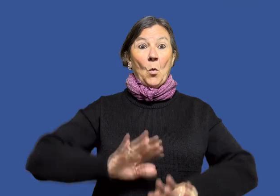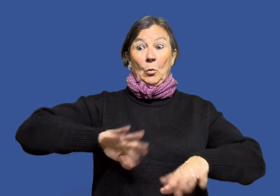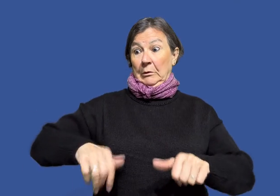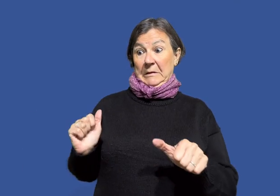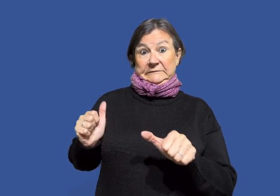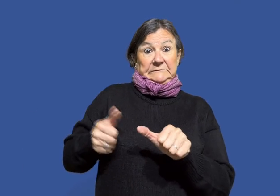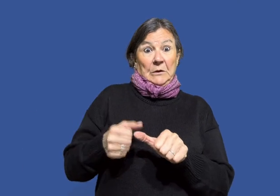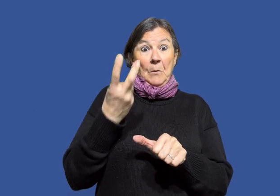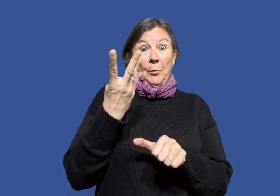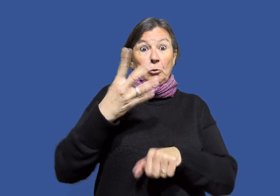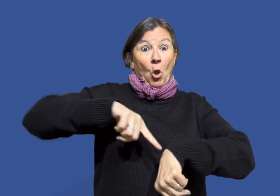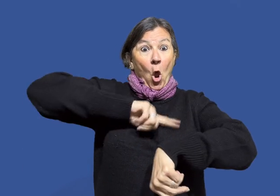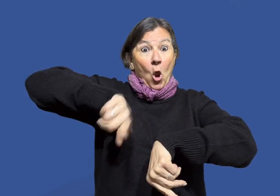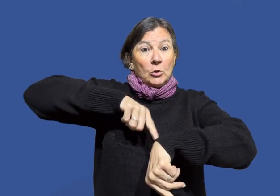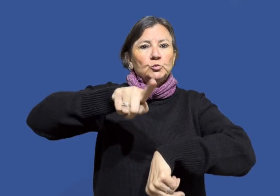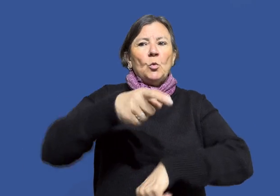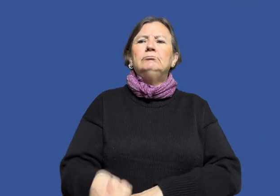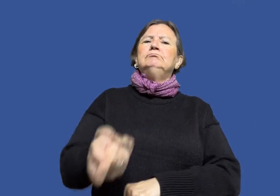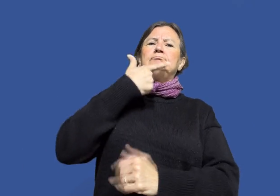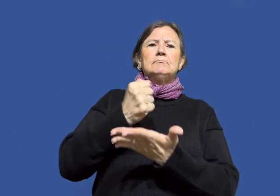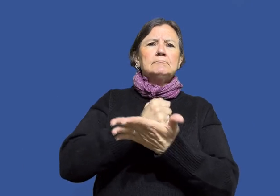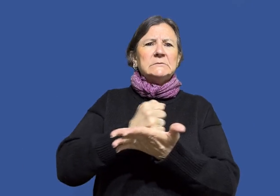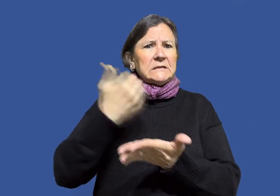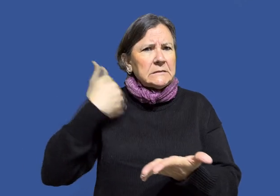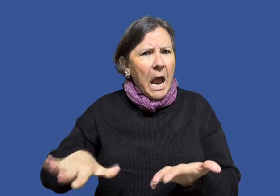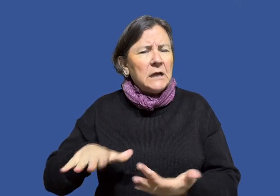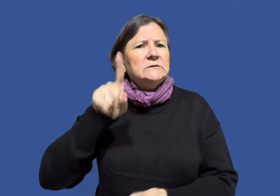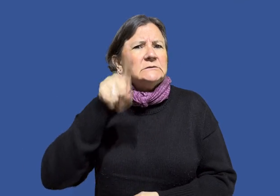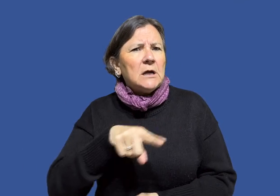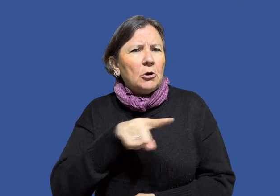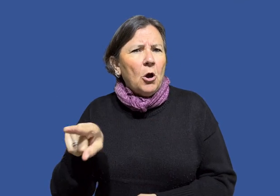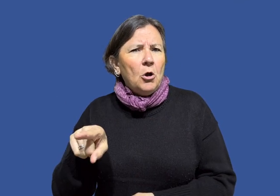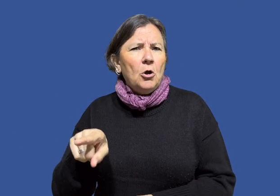Durant les últimes vint-i-quatre hores, has pres algun medicament?